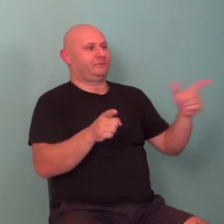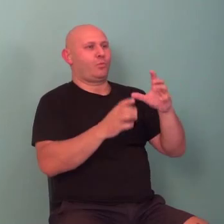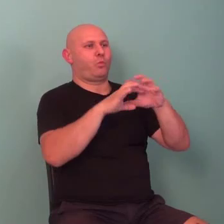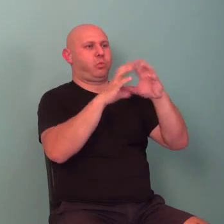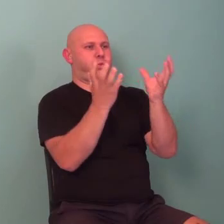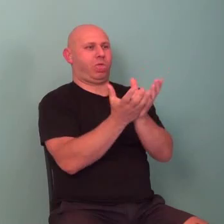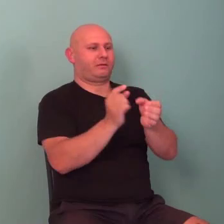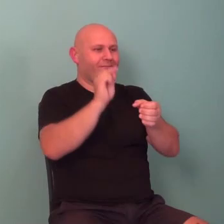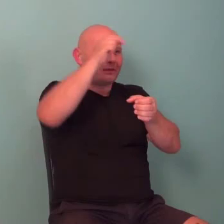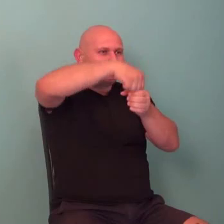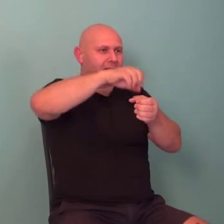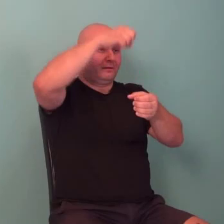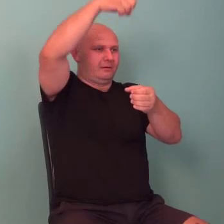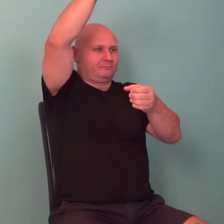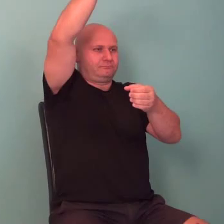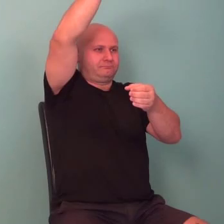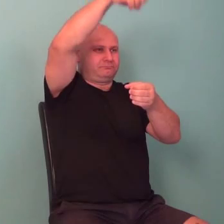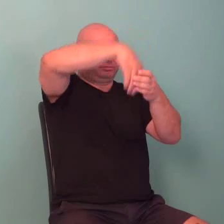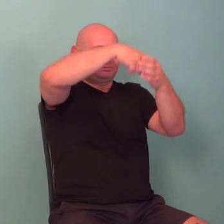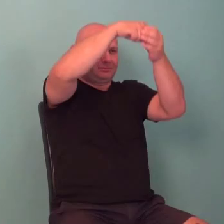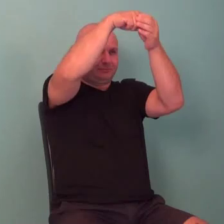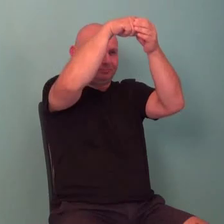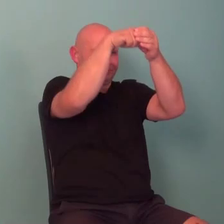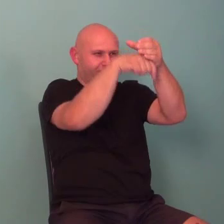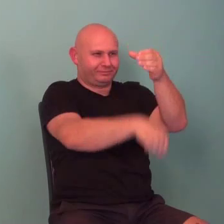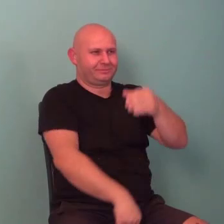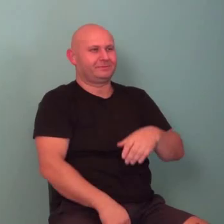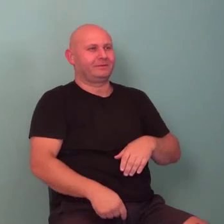Wrzuca kulę do rynny.